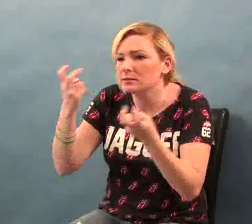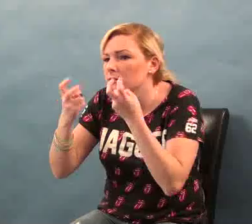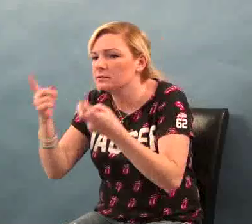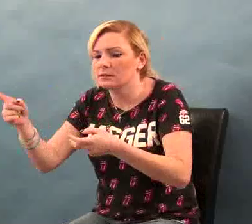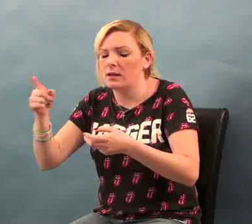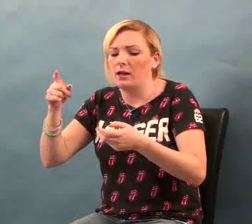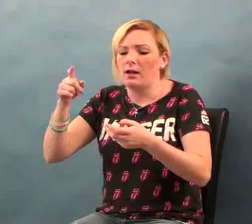Oni...